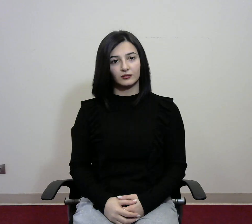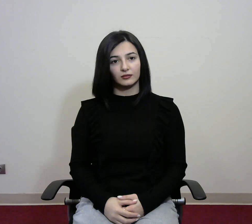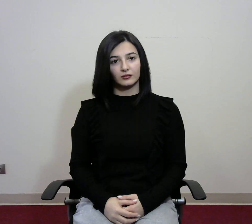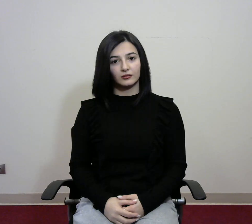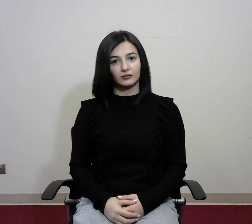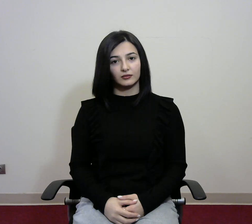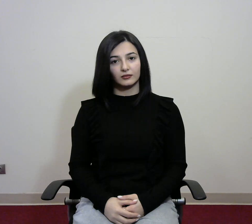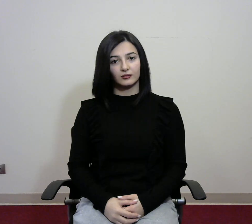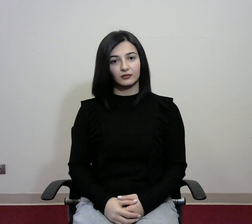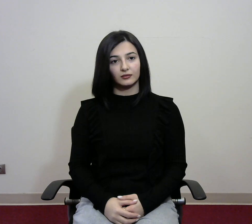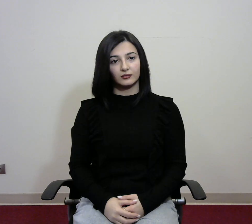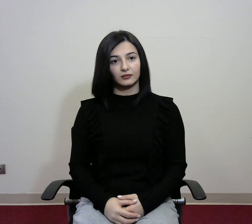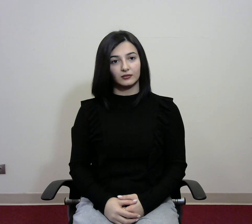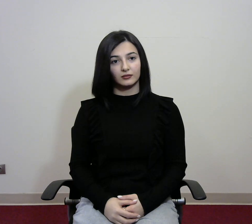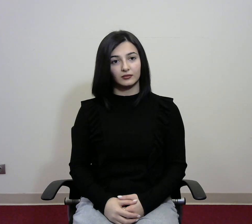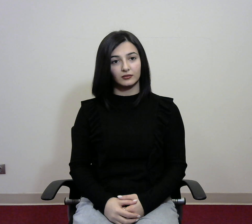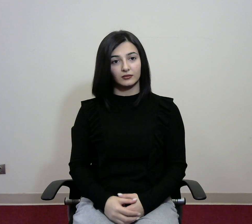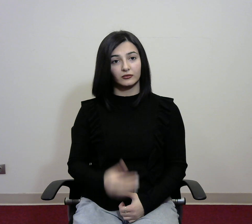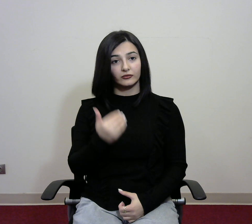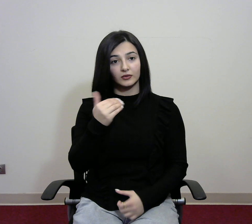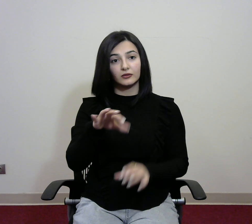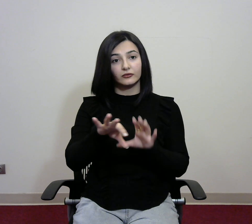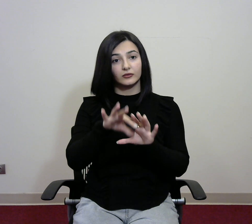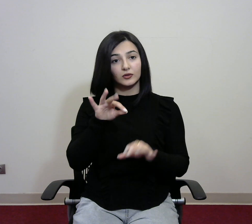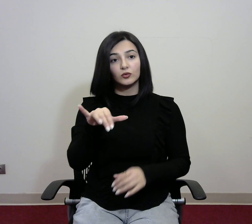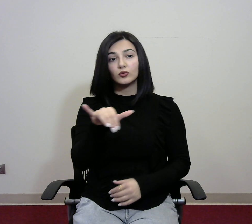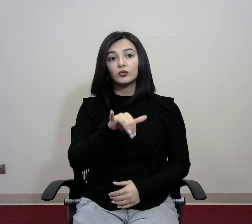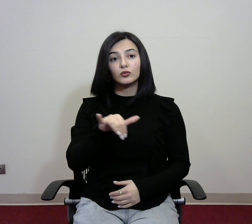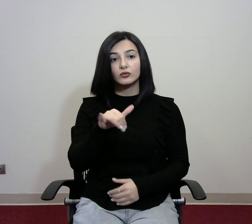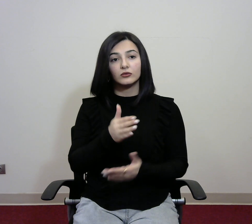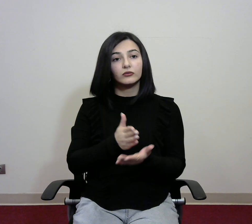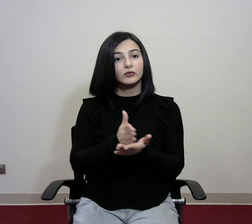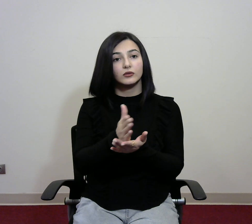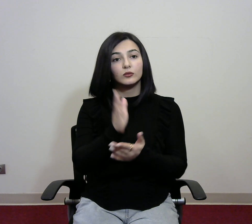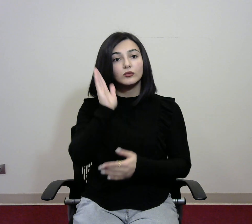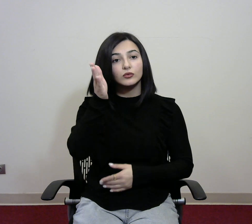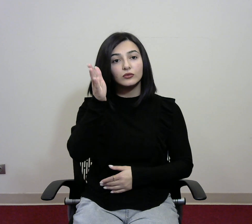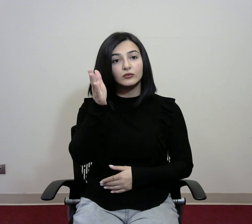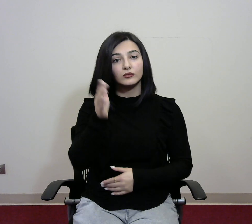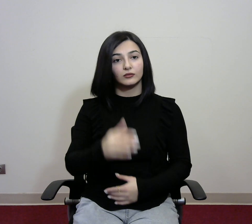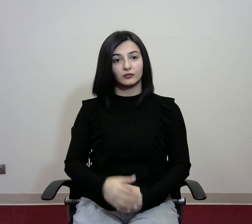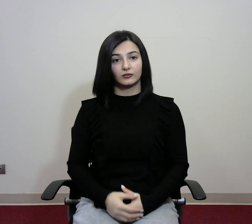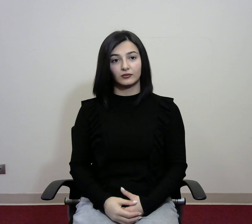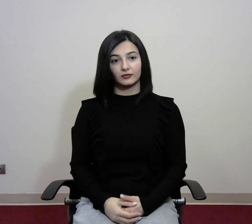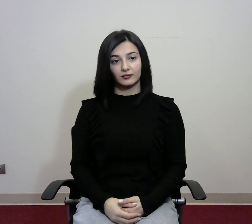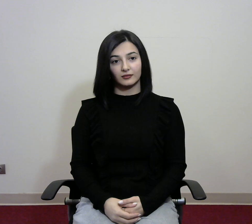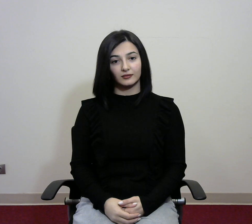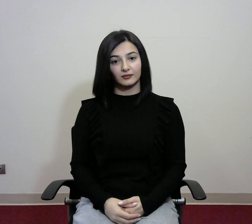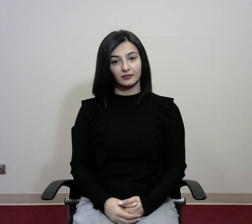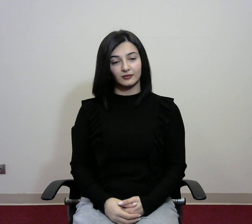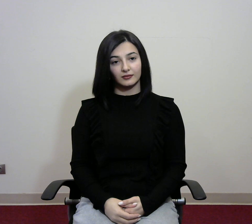Sizin seçiminiz hansı istiqamətdə olacaq?